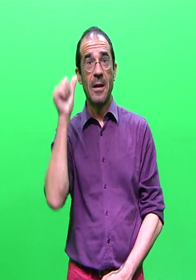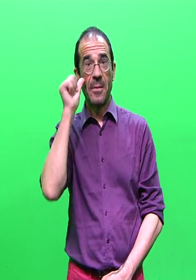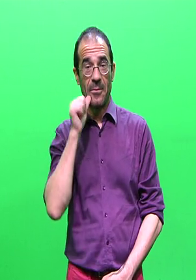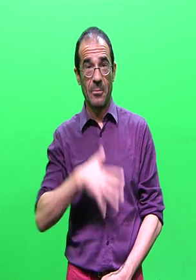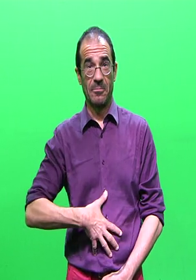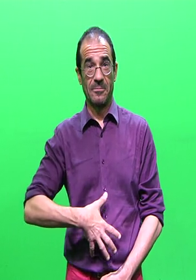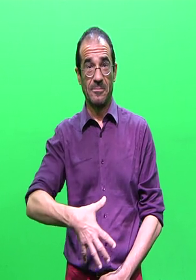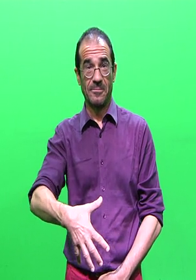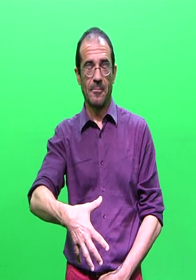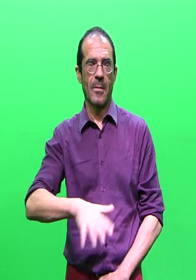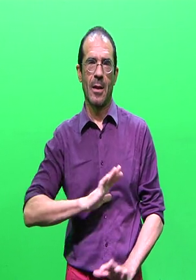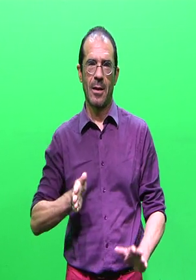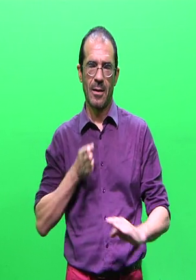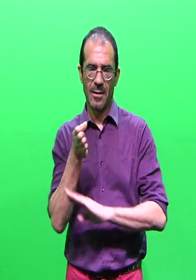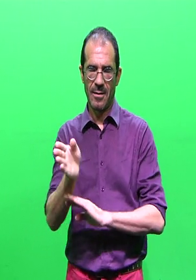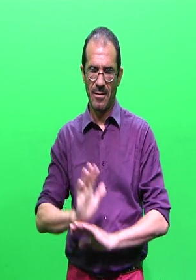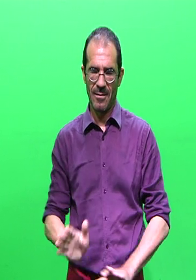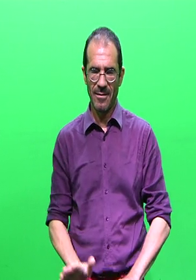Estic embarassada i ja no hi vaig.